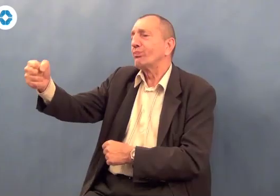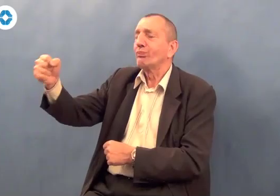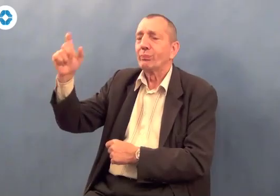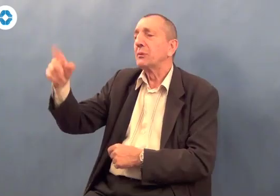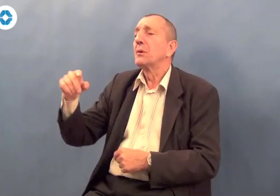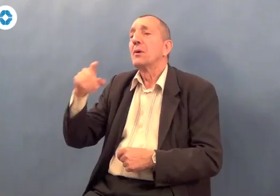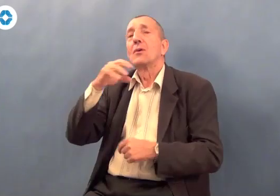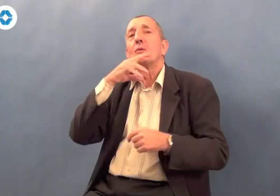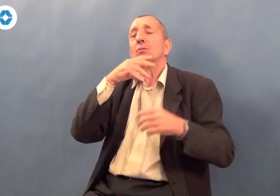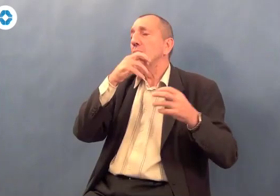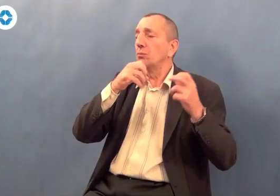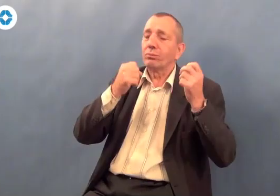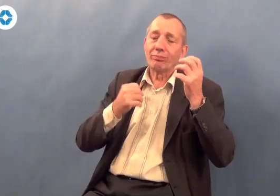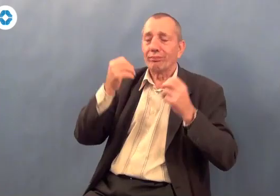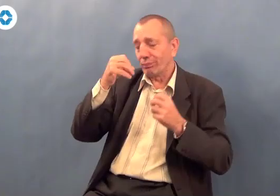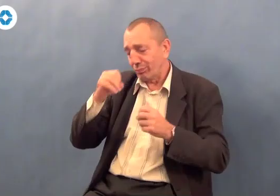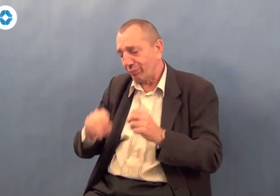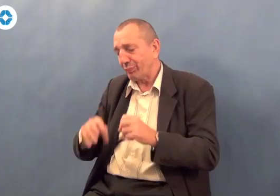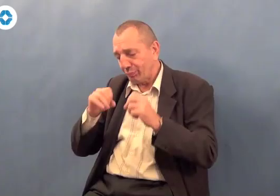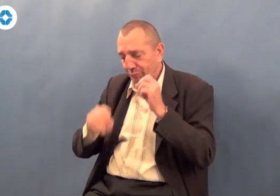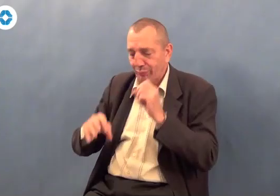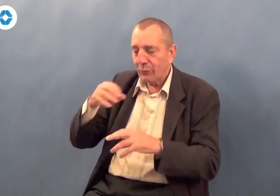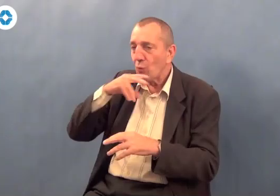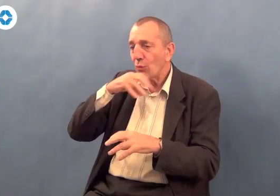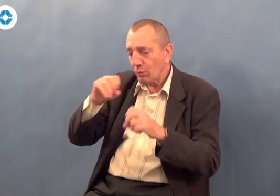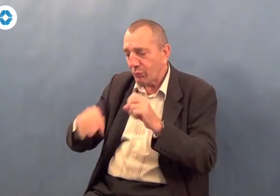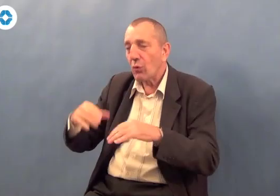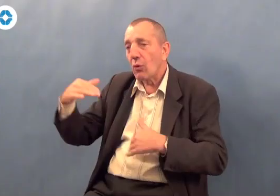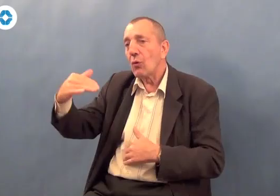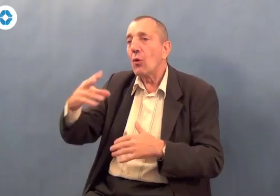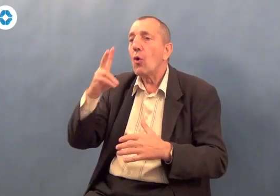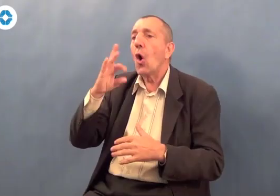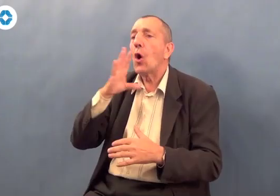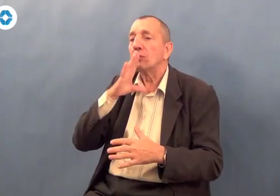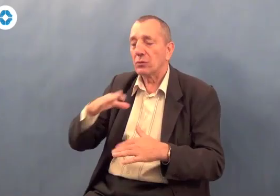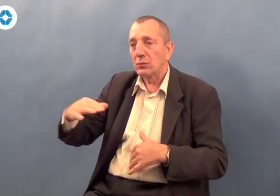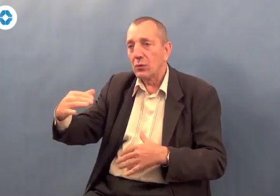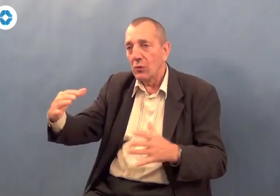A tamten gruszki zrywa i wrzuca do kosza.